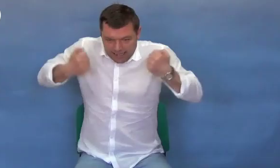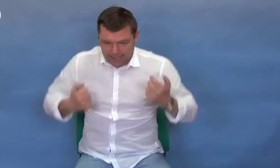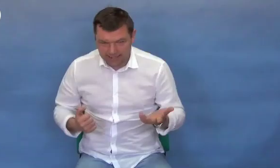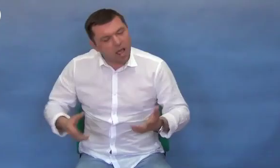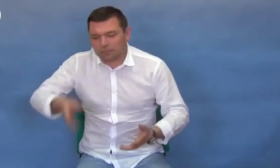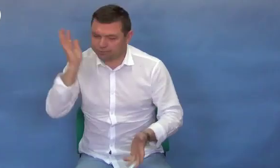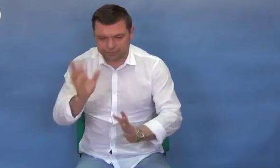Nie chodzi o kradzież.